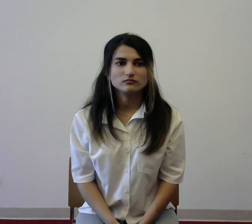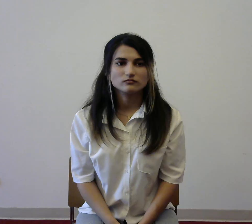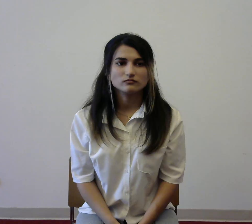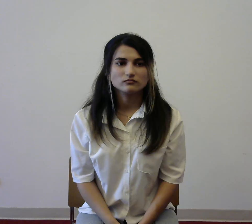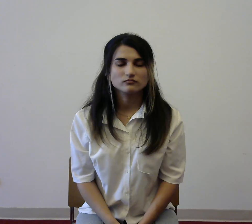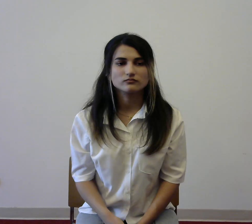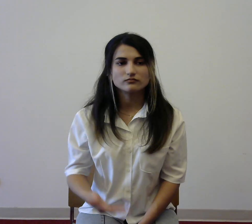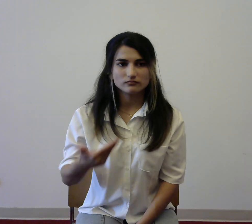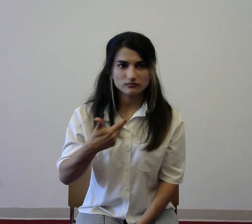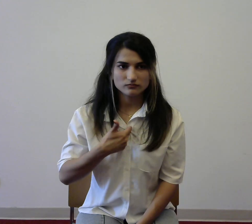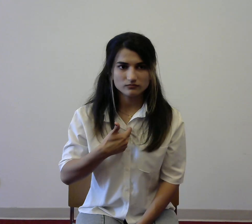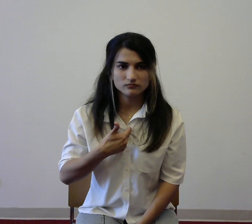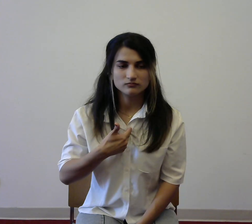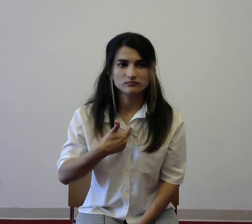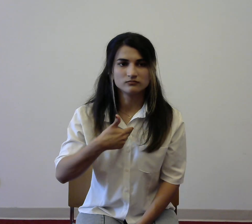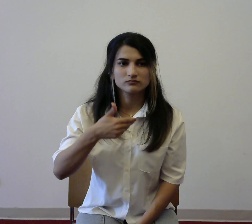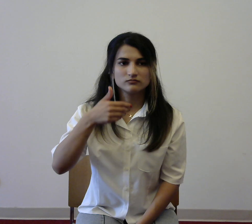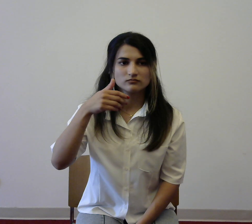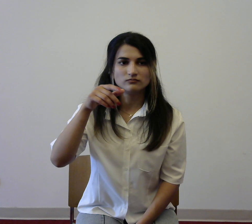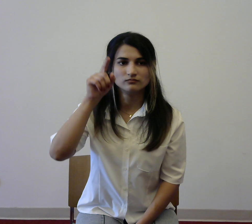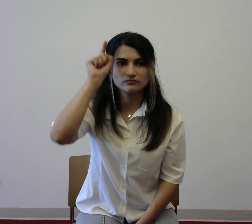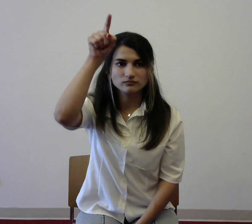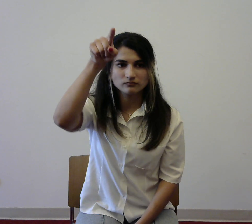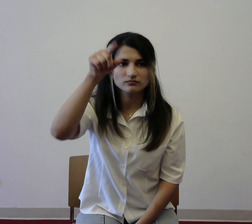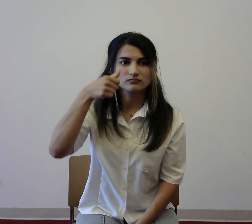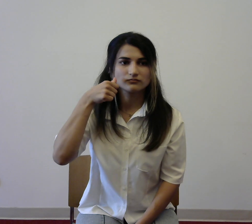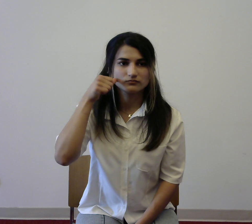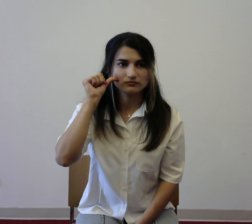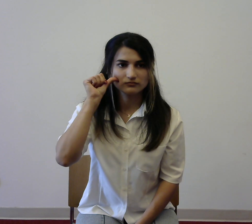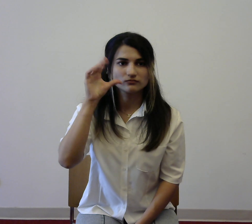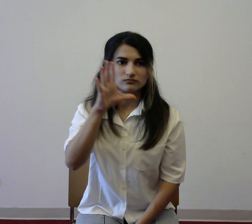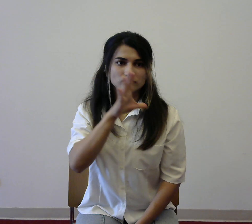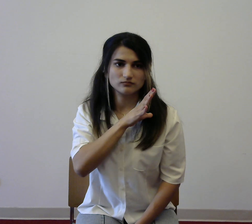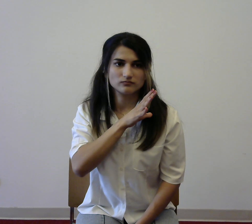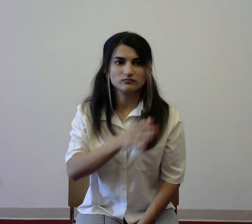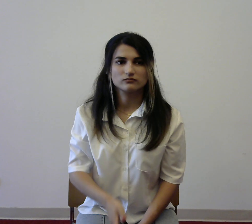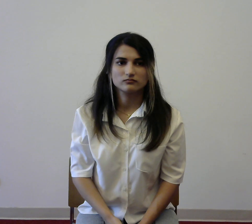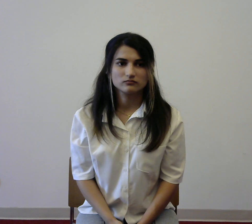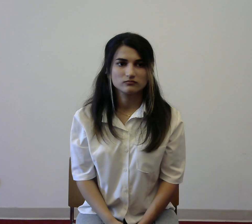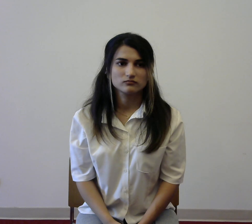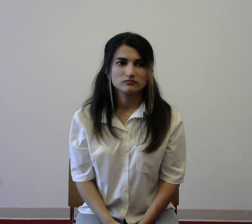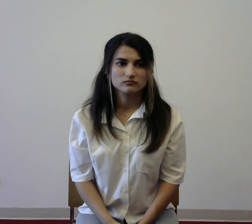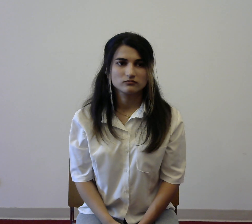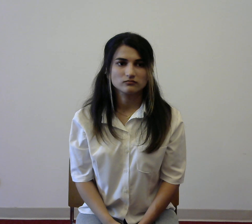Mən orda dünən olmuşam